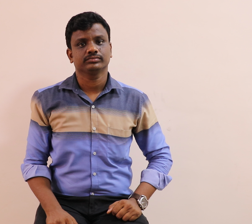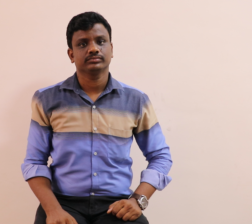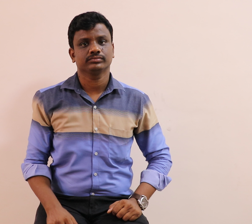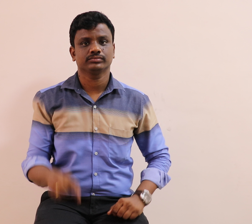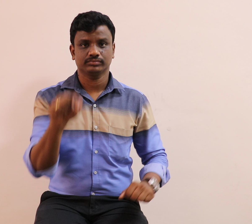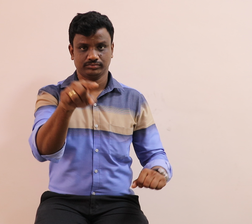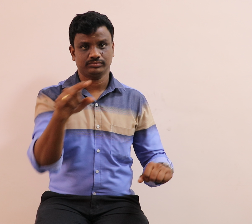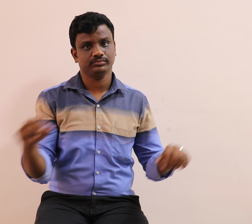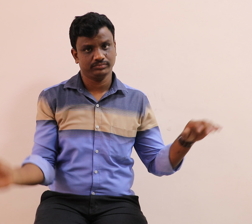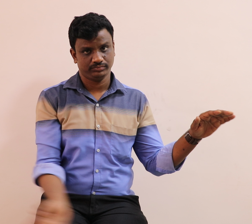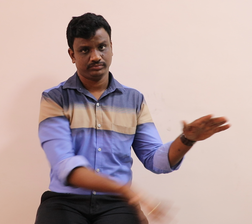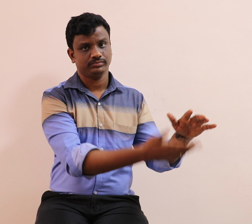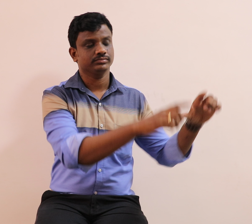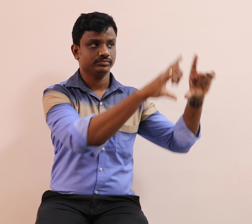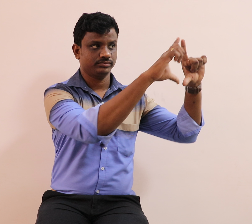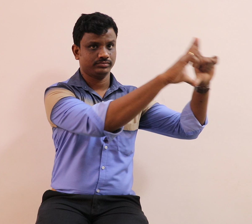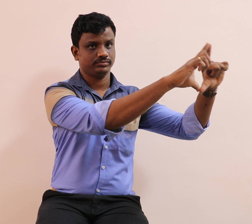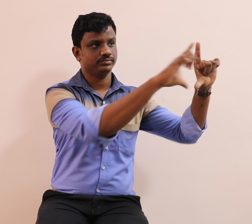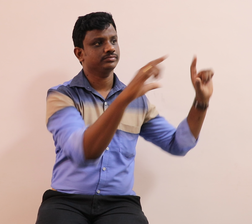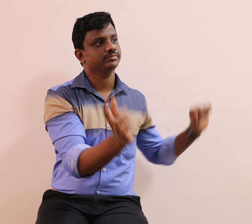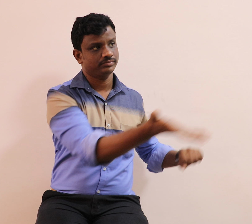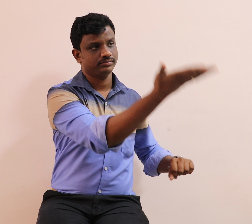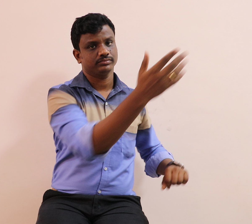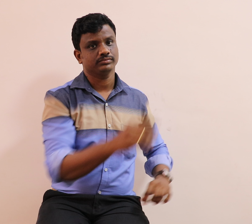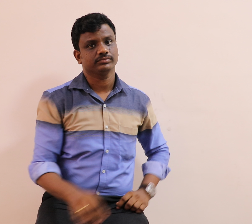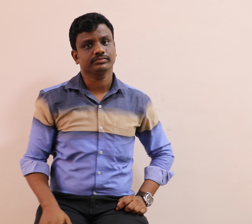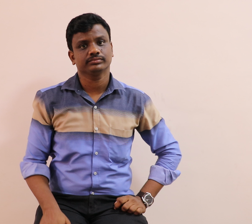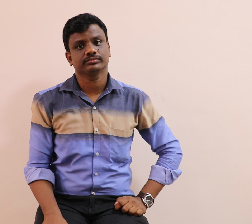He is going into the room